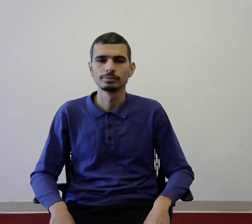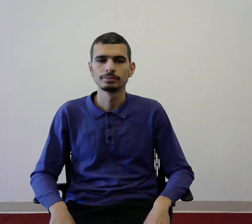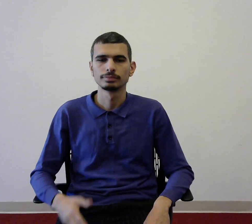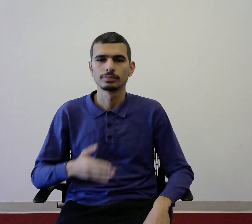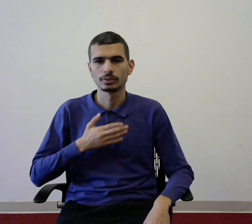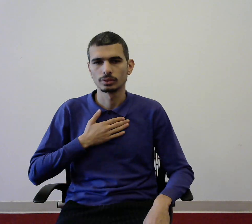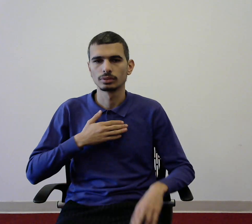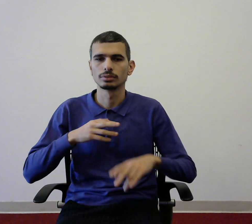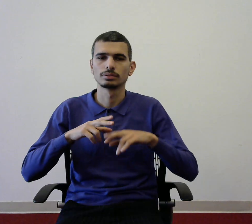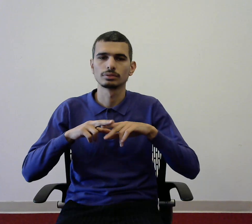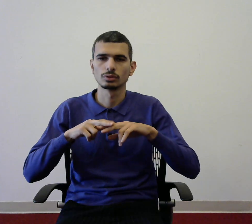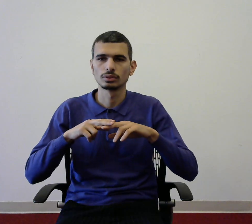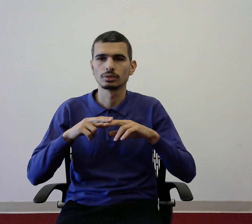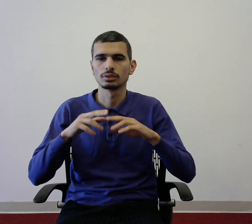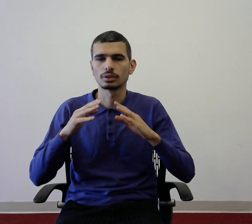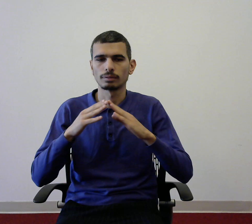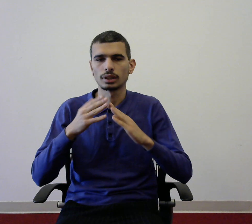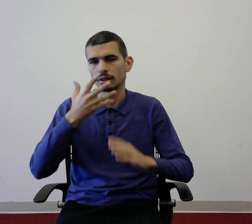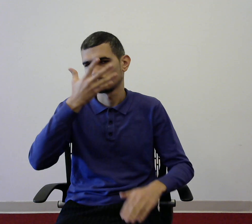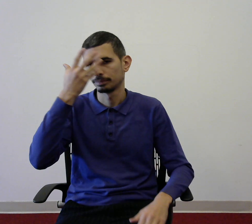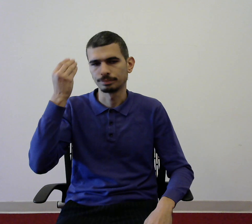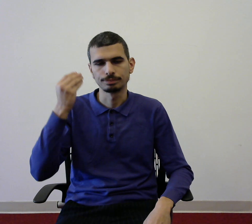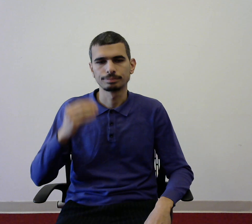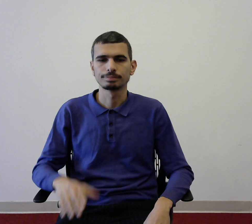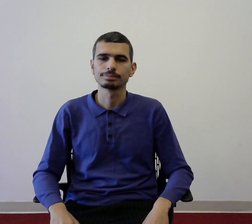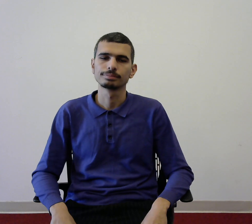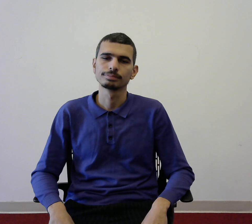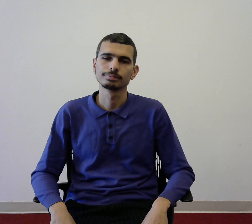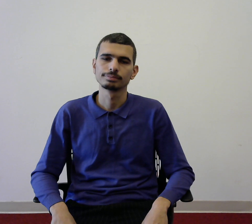Mən şəxsiyyət vəsiqəsini evdə unutmuşam